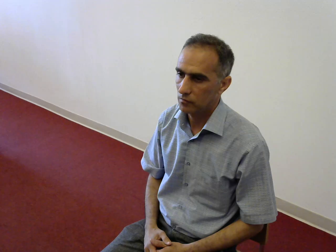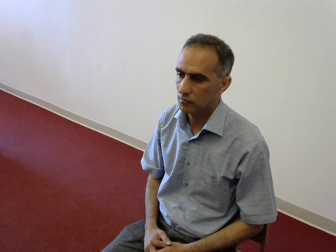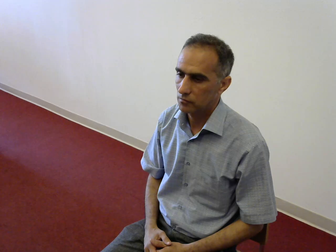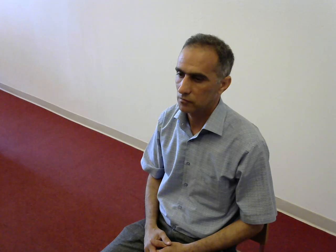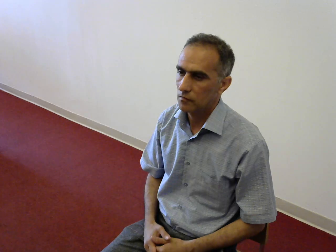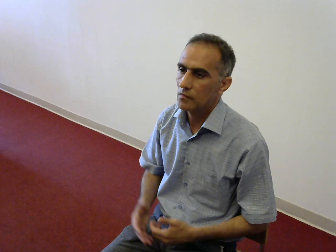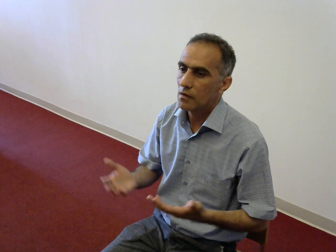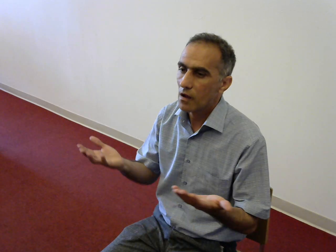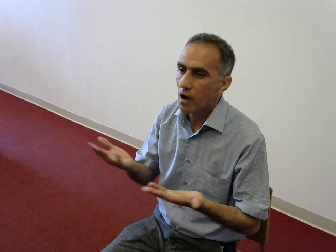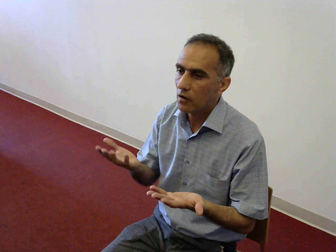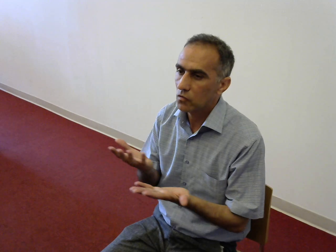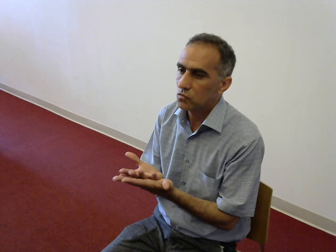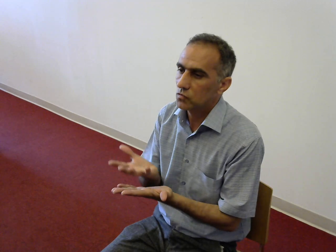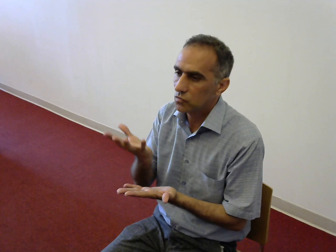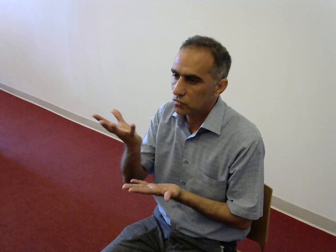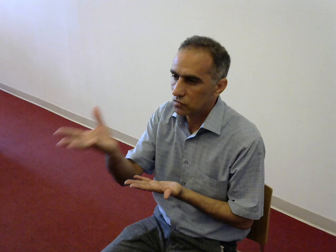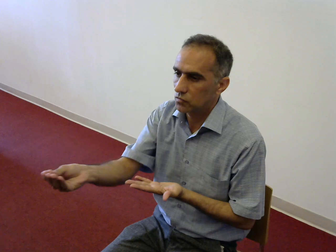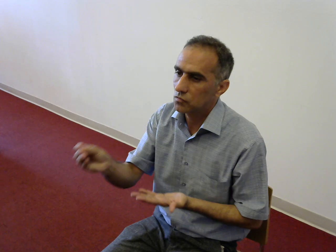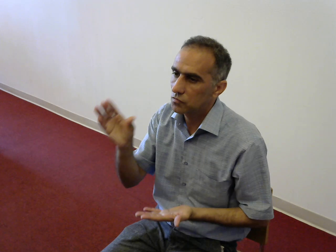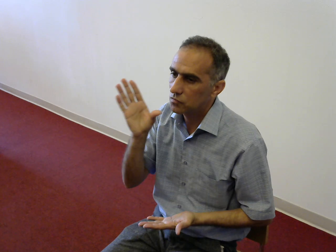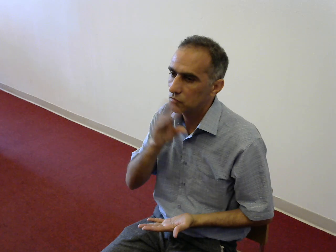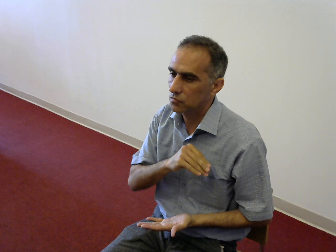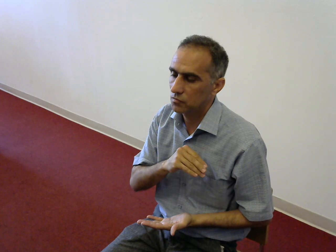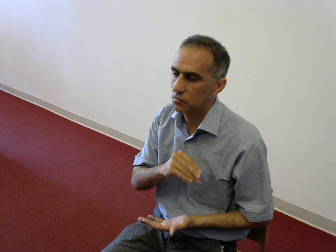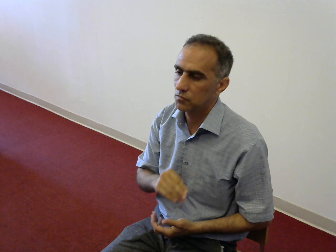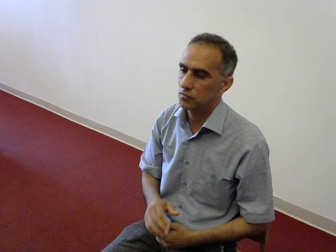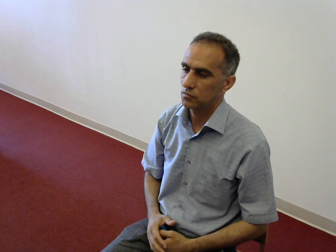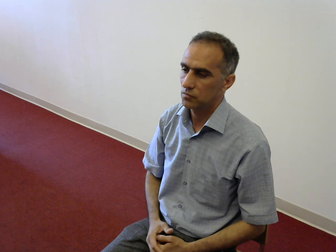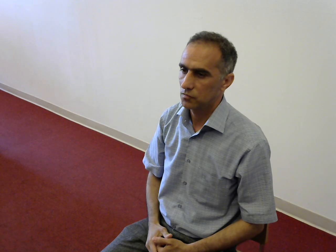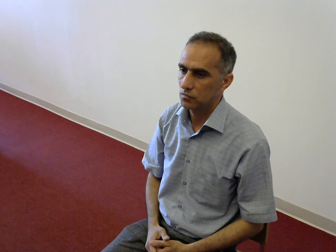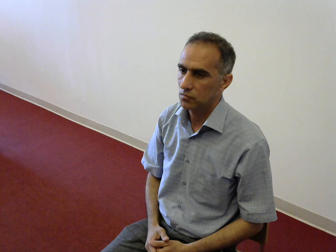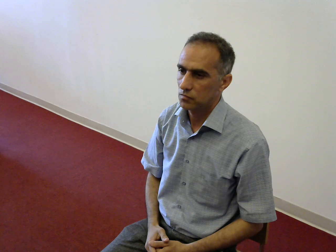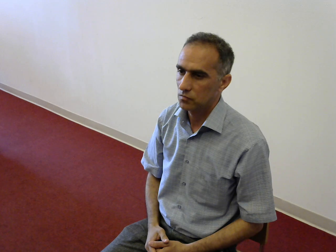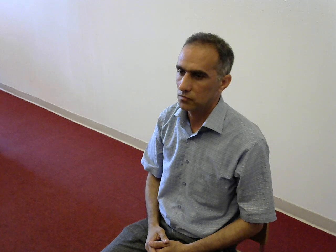Harda ödəniş edə bilərəm?